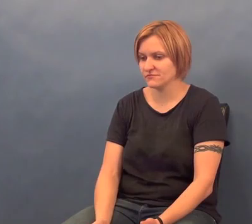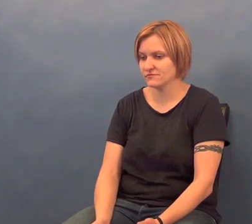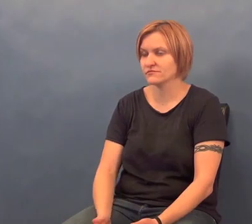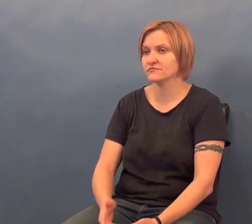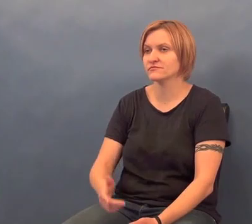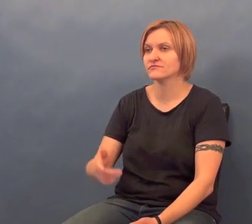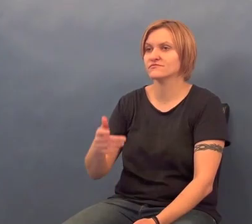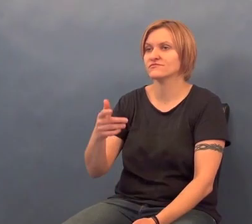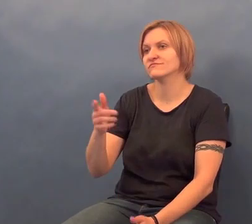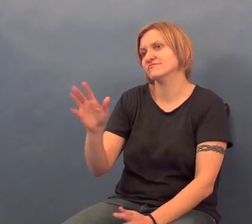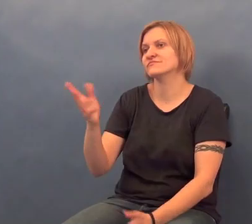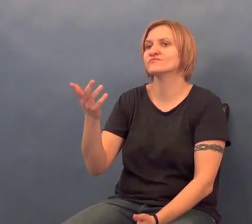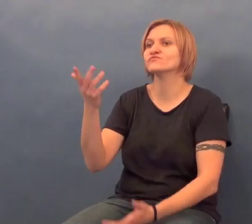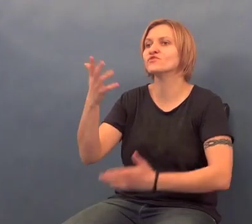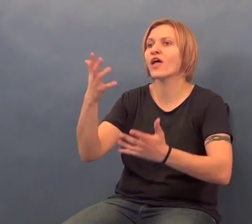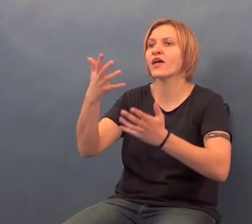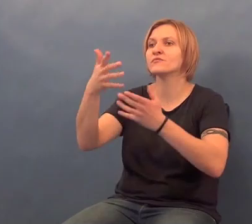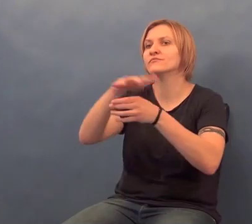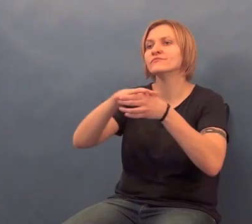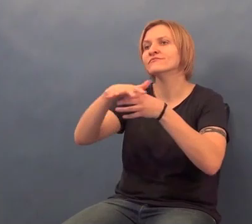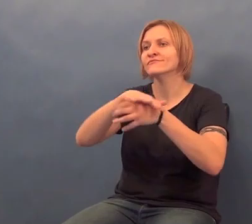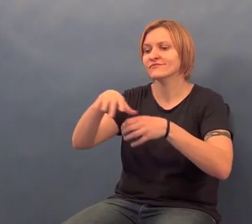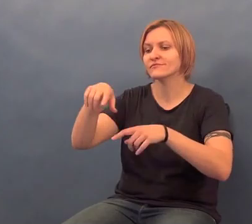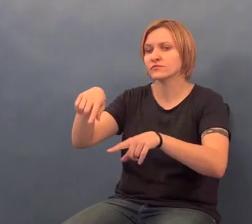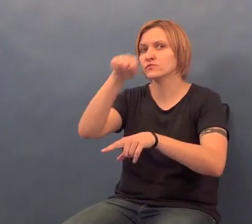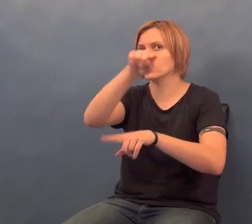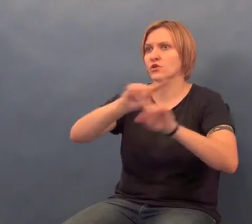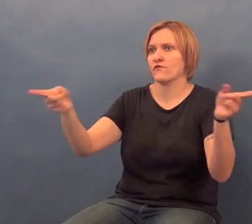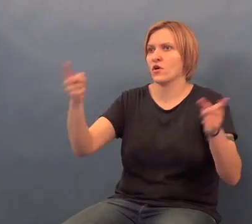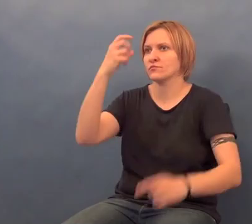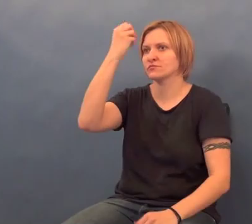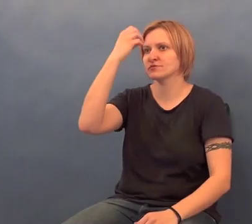Czyli gdzieś tam jest miejsce, gdzie nie wolno korzystać z prysznica.